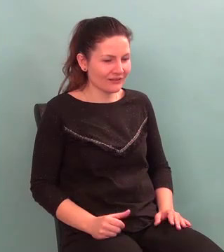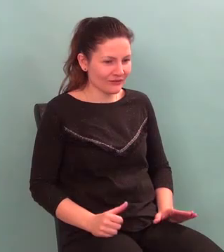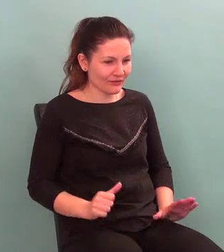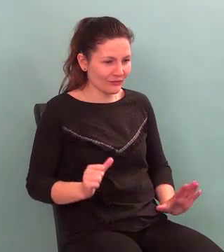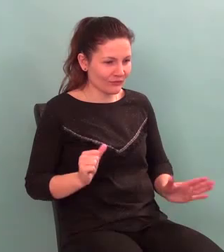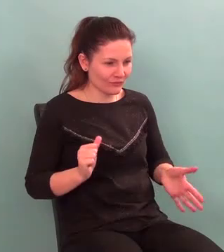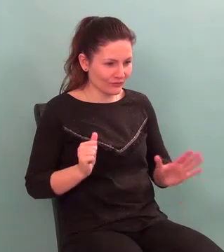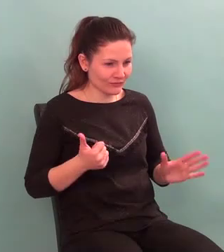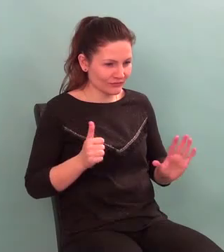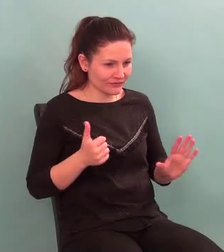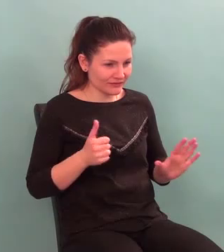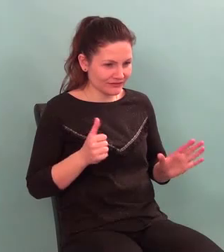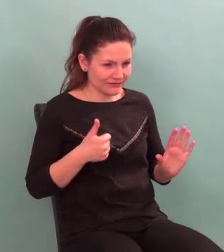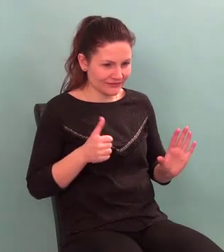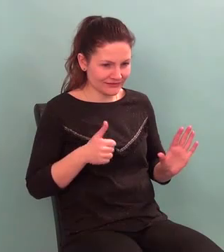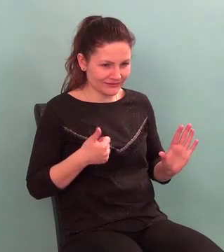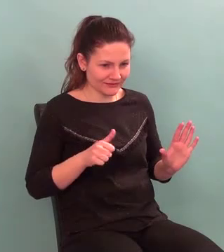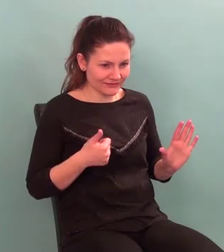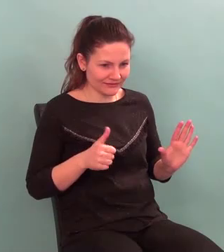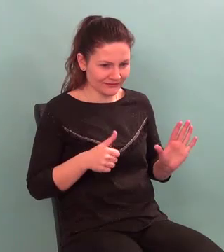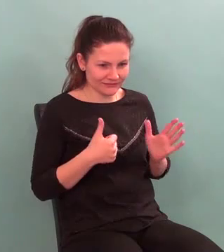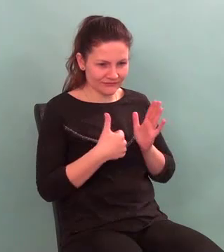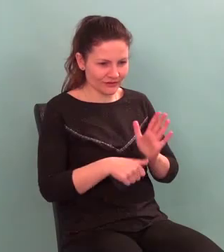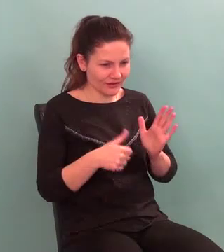Szóstego?